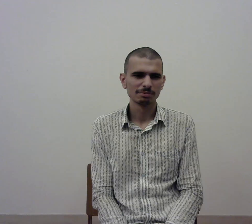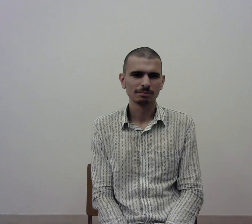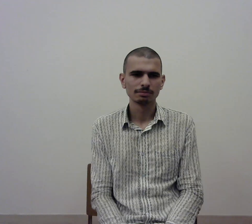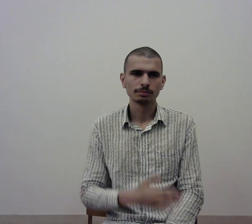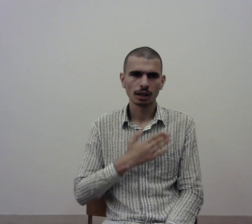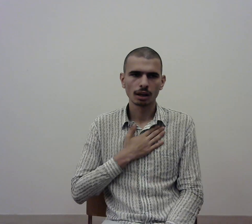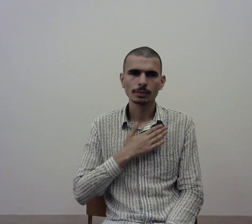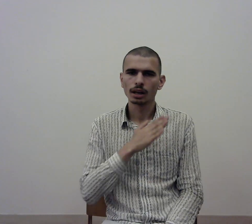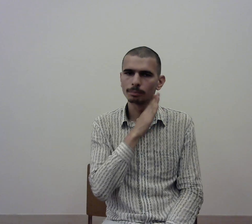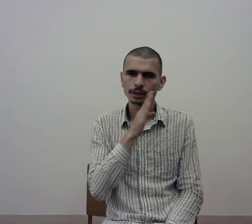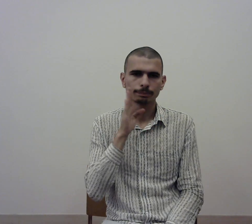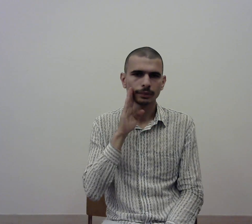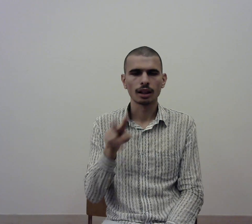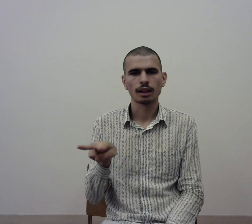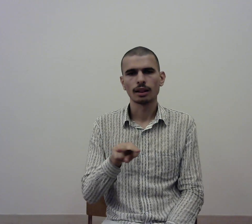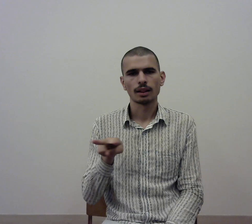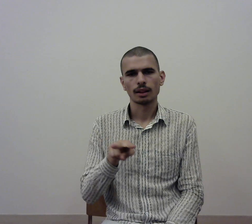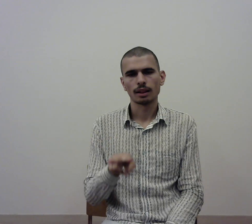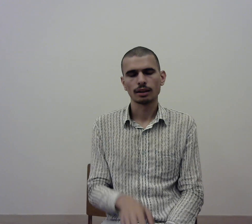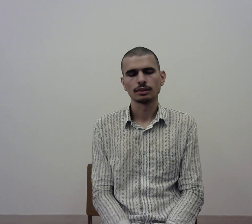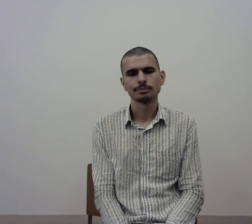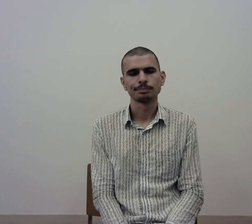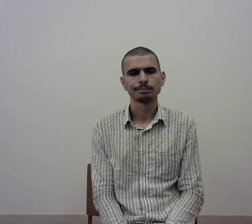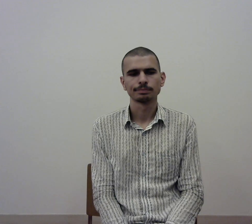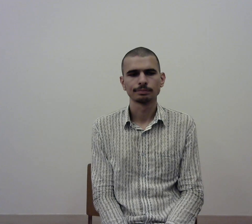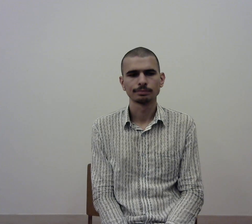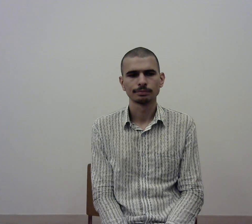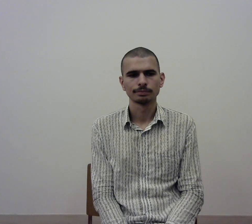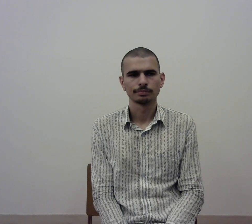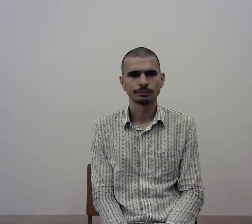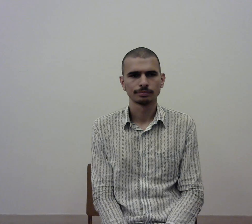Mənim anam Lənkərandandır